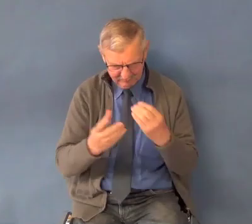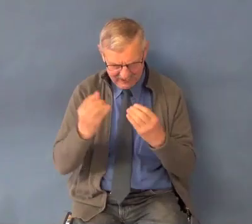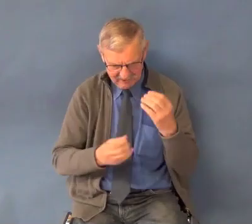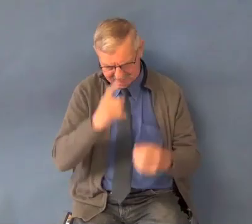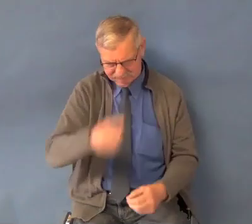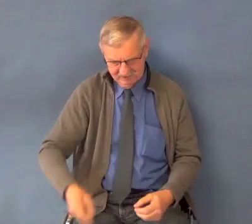Przynosić jedzenie?